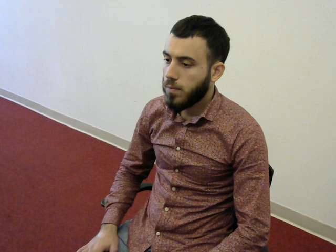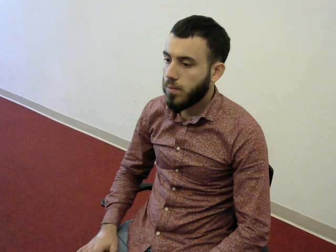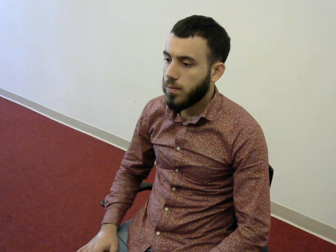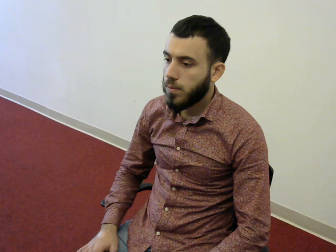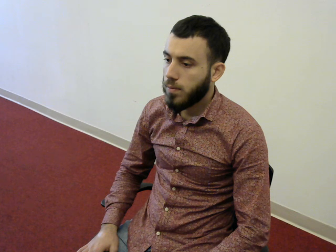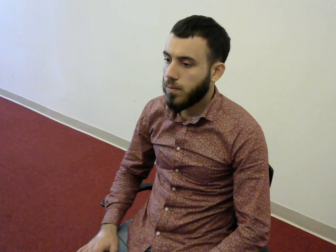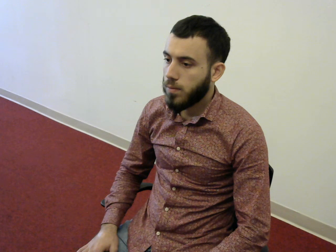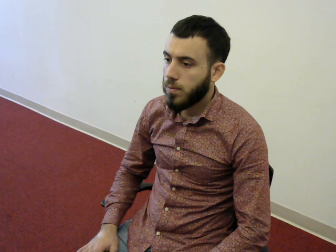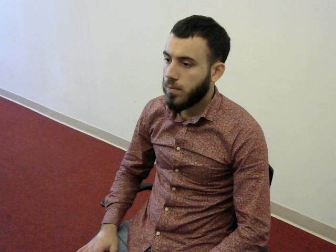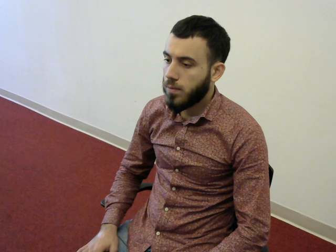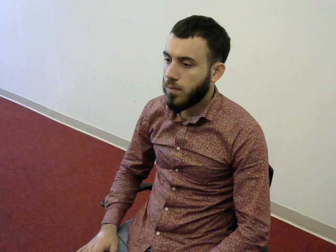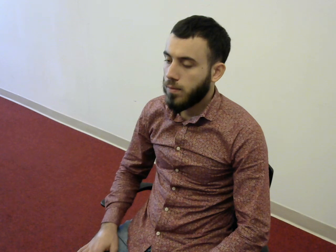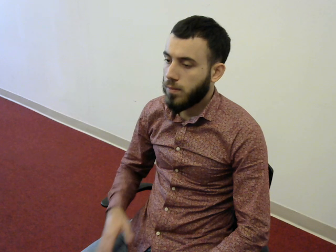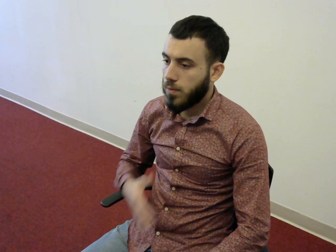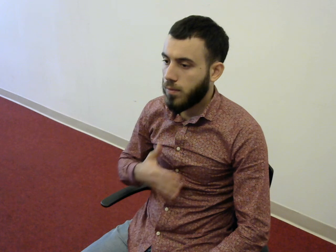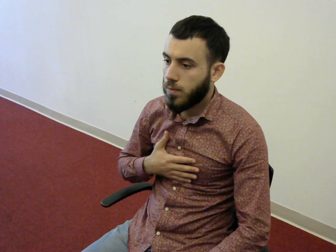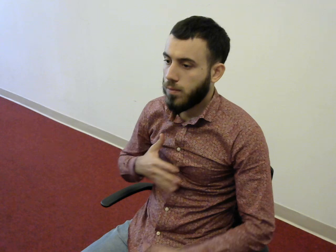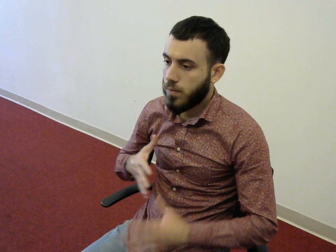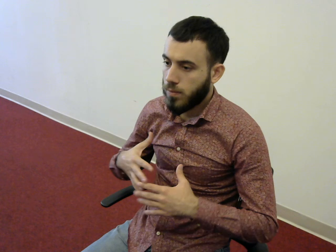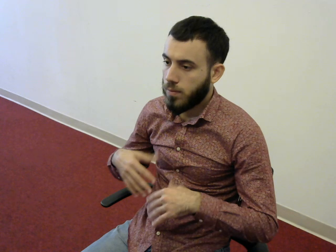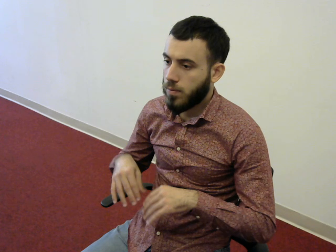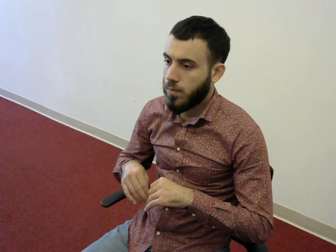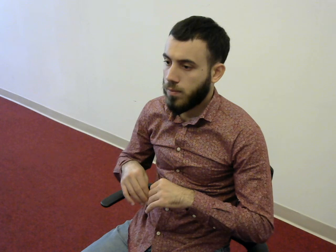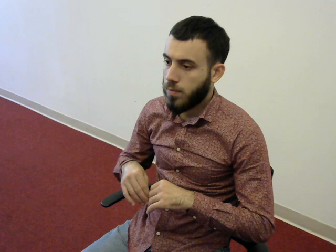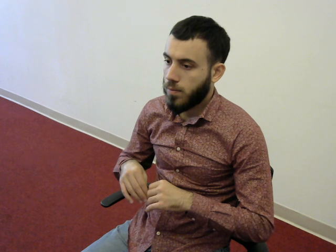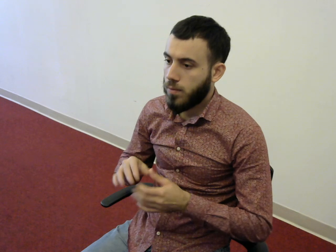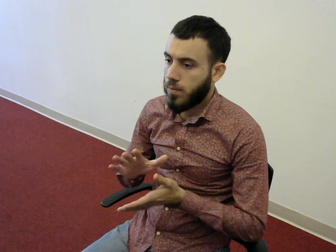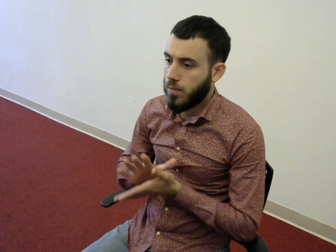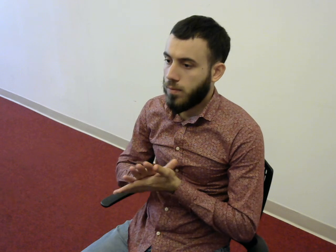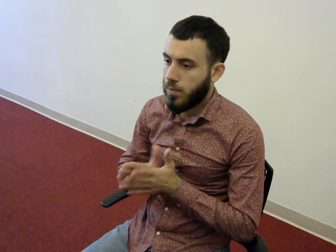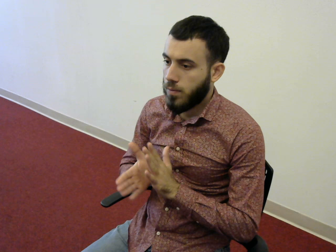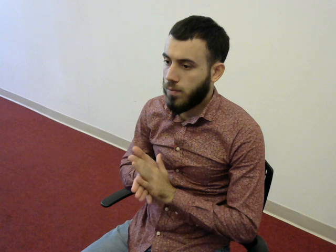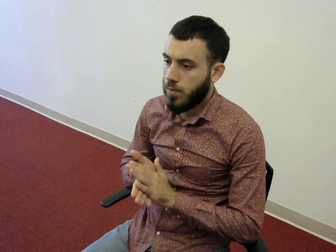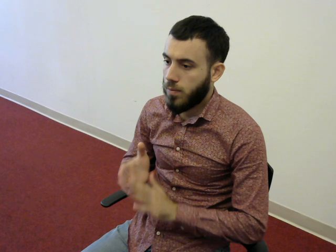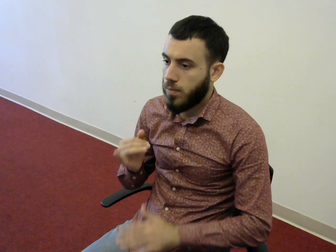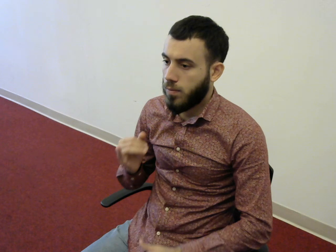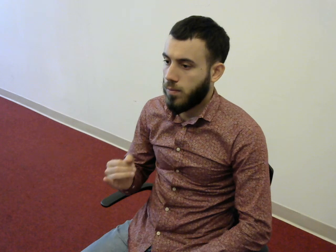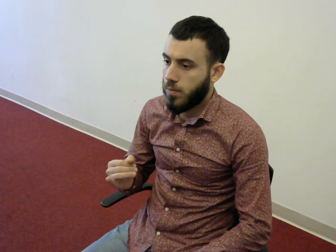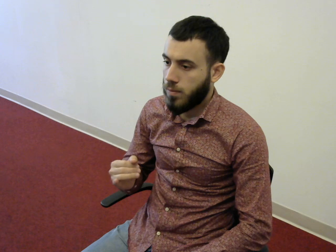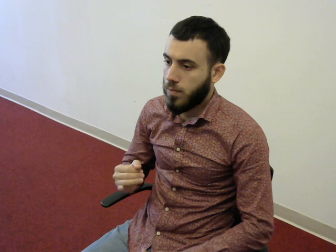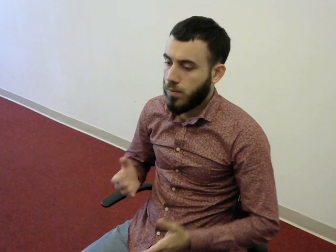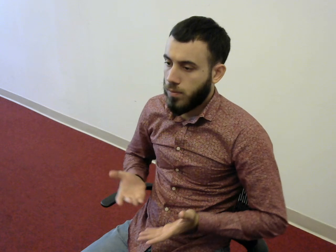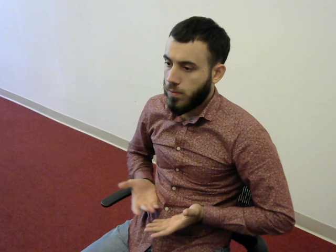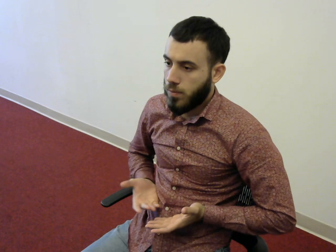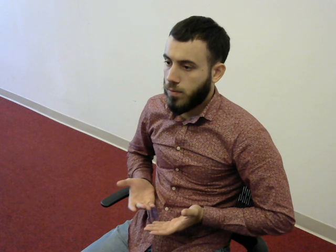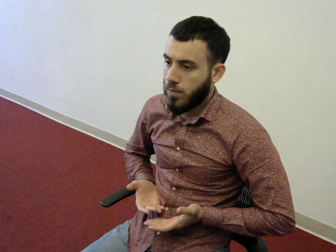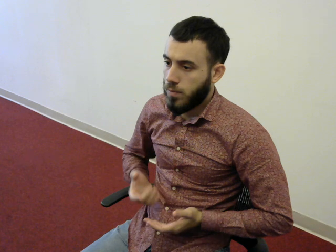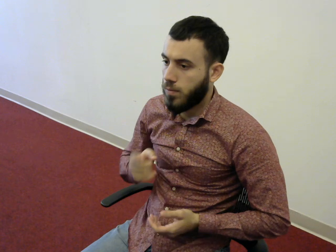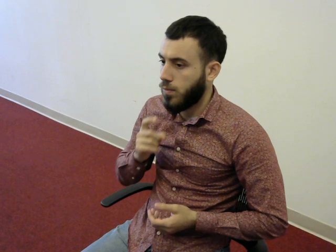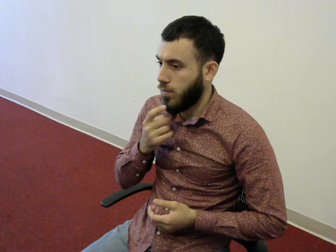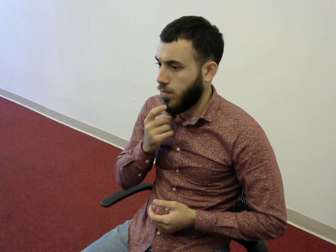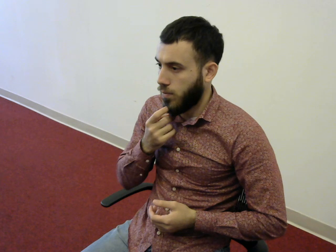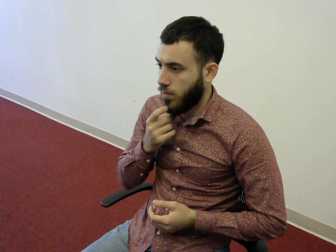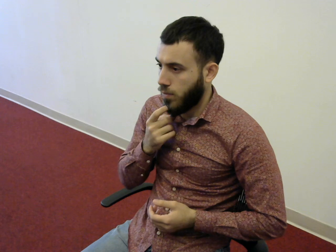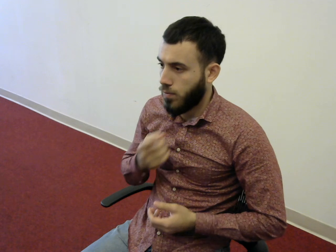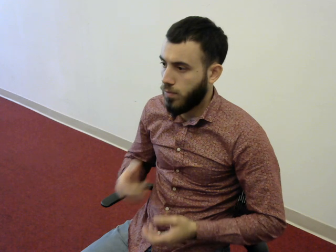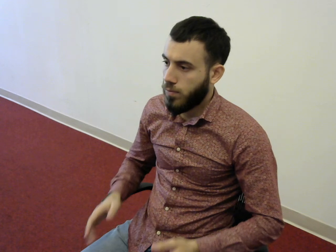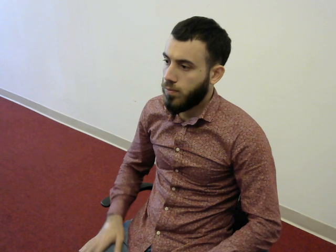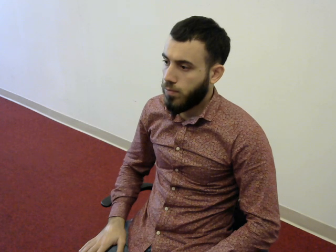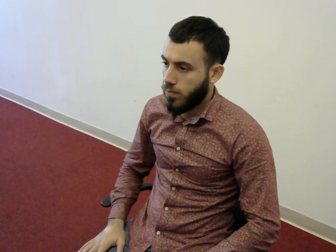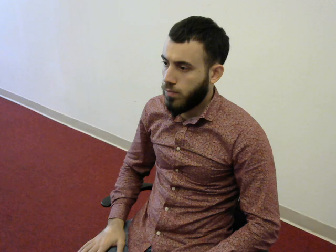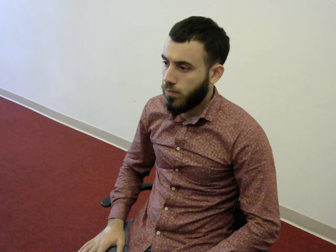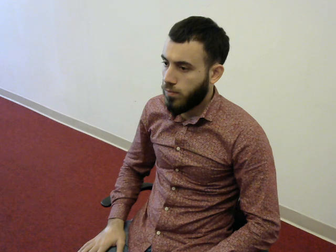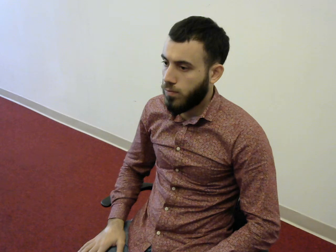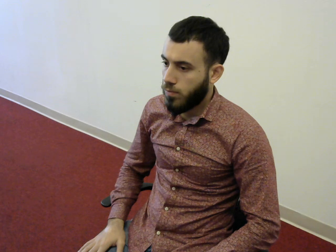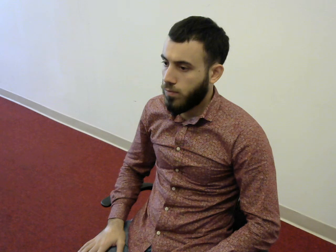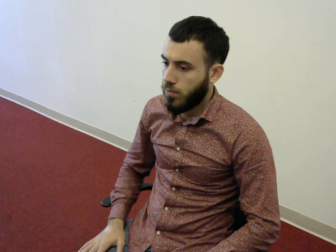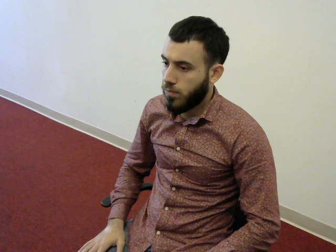Mənim ailəmin vəziyyəti yaxşı deyil, yaşamaq çətindir